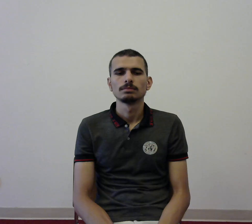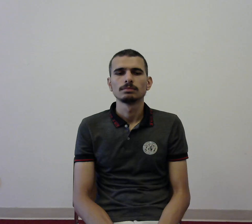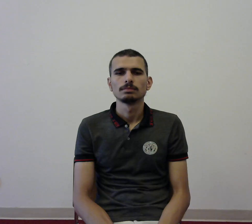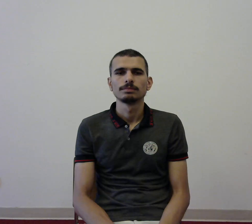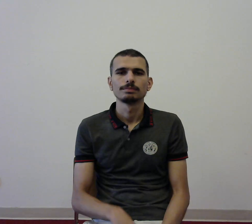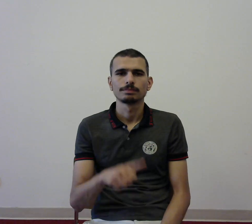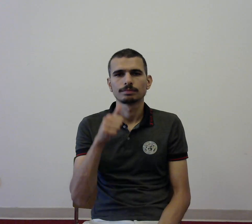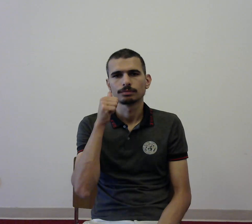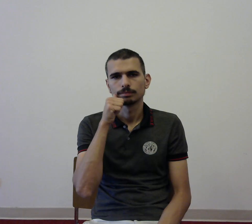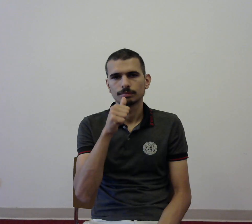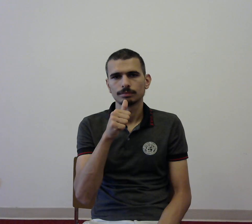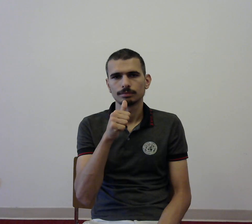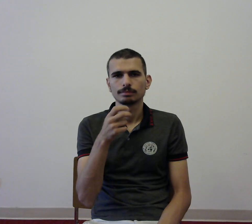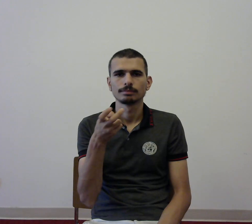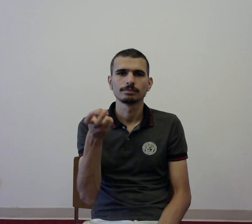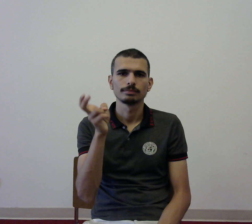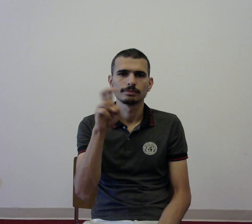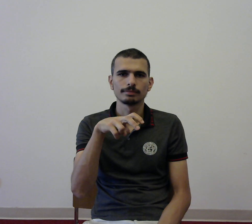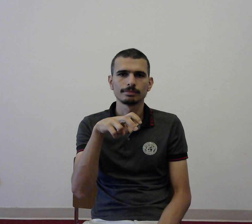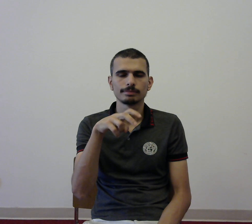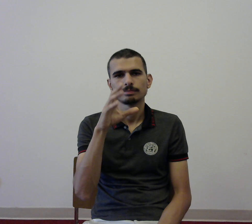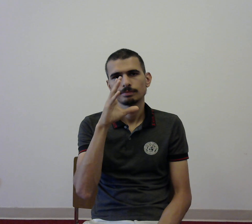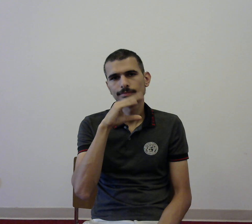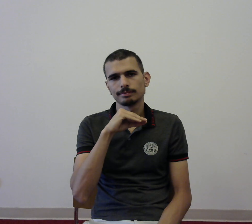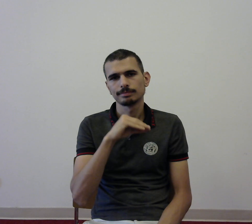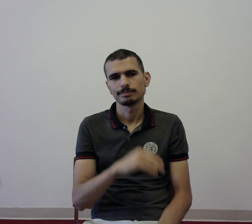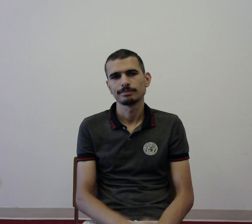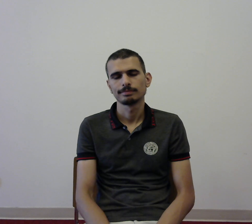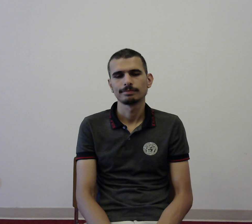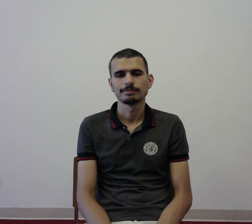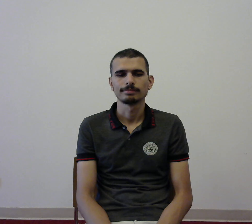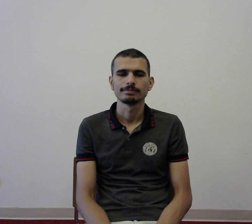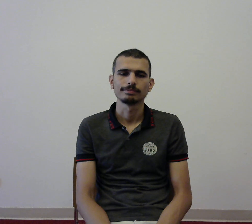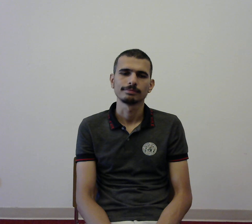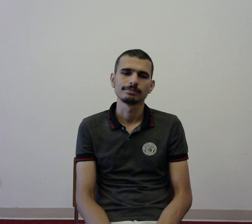Sabah gələ bilərəmmi?